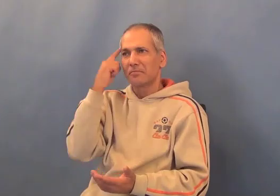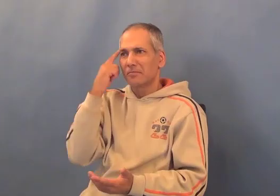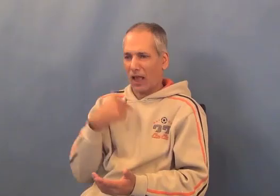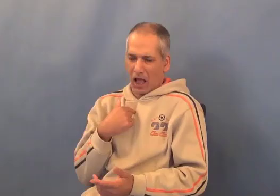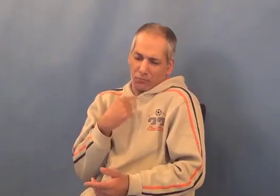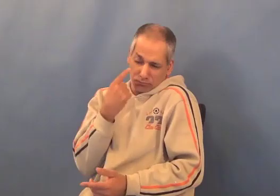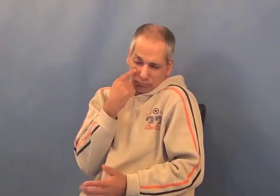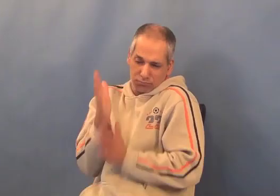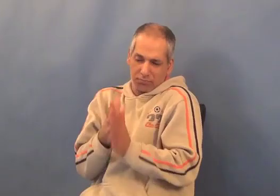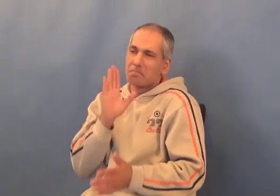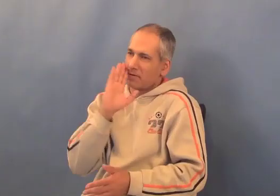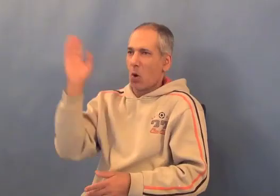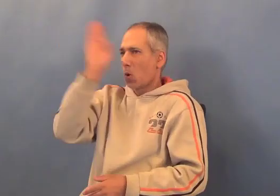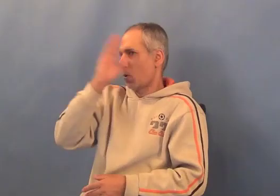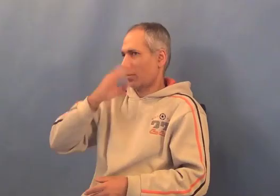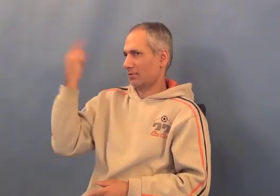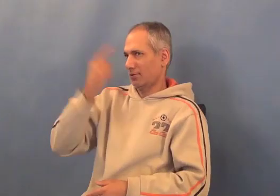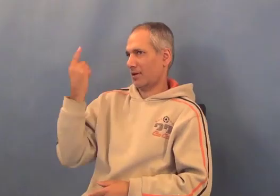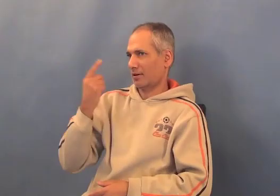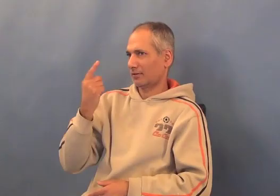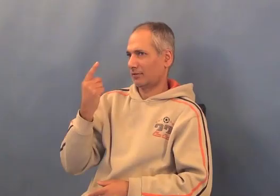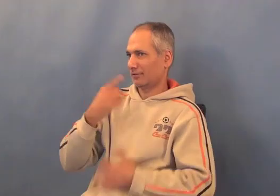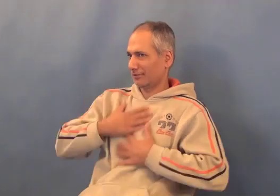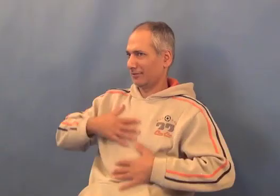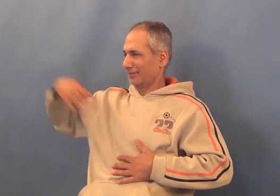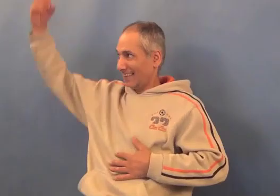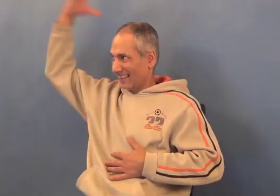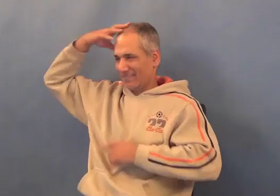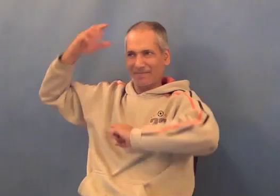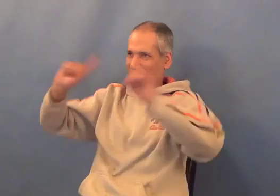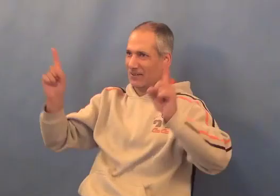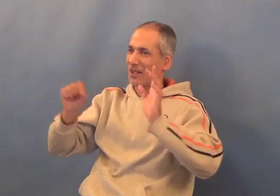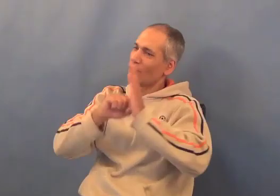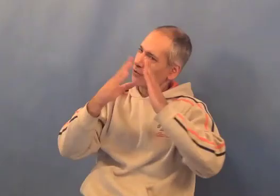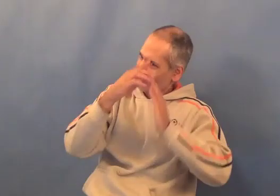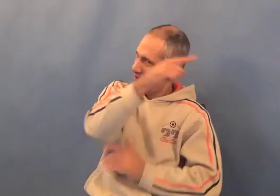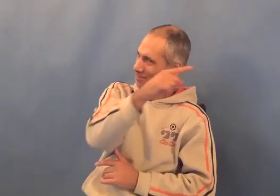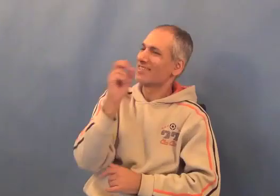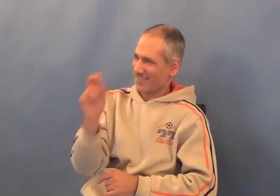Mnie się wydaje, że jest zakaz kąpieli w miejscu publicznym, można tylko w domu.